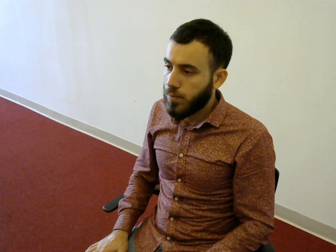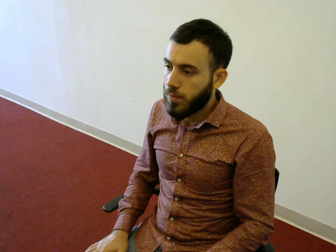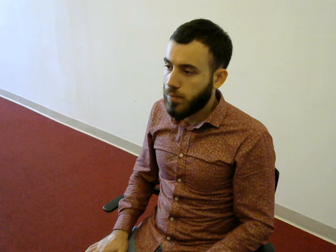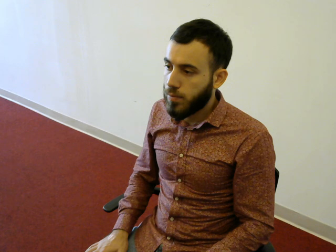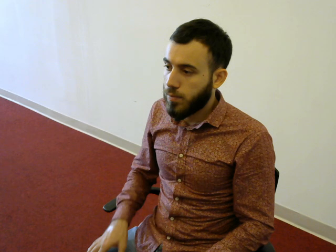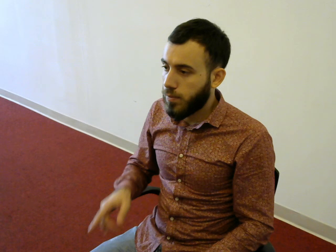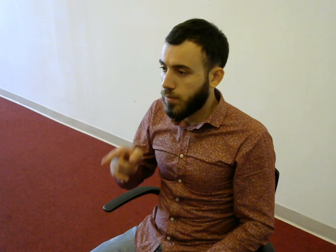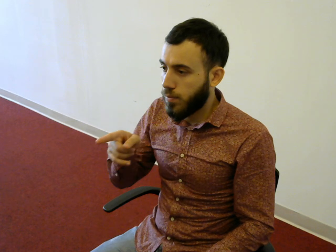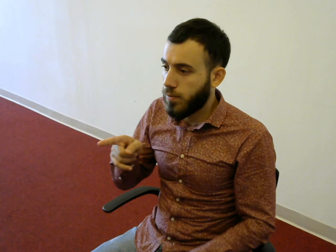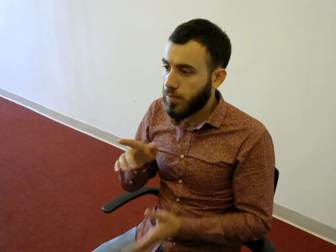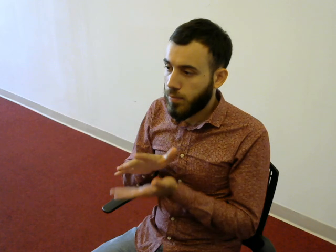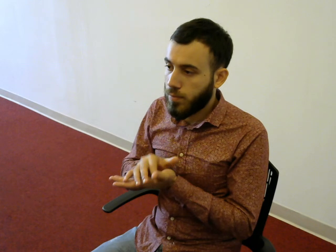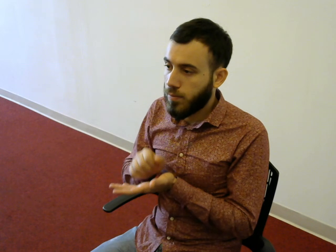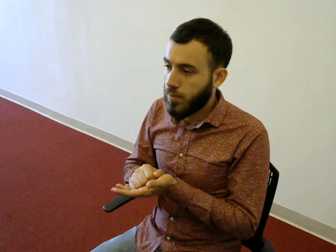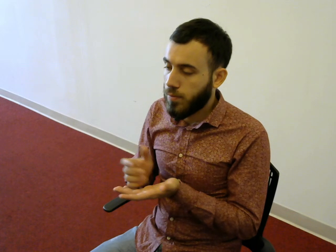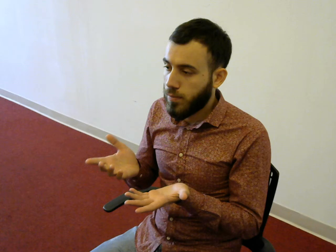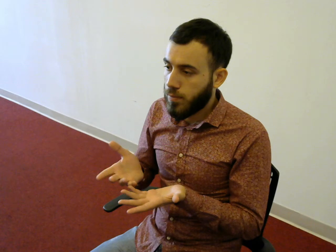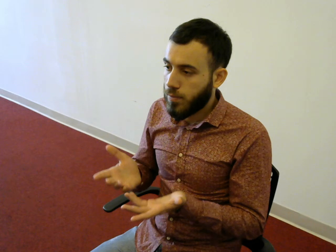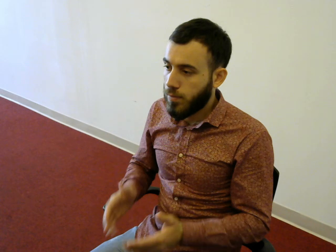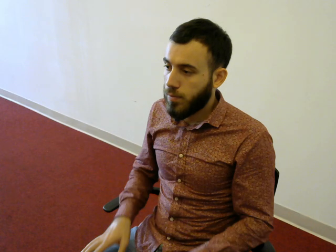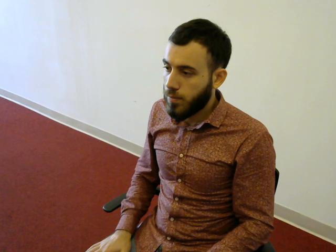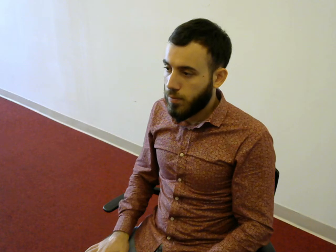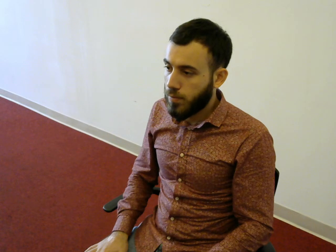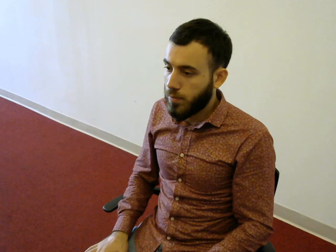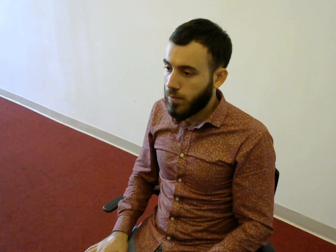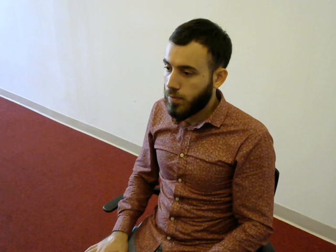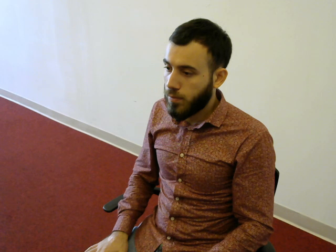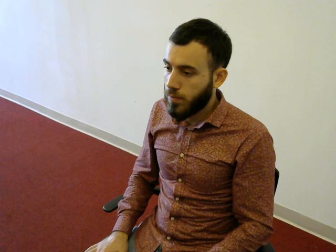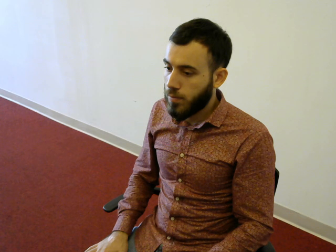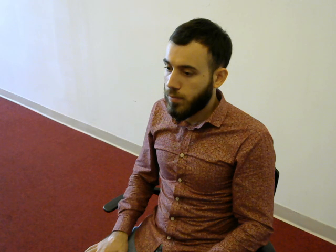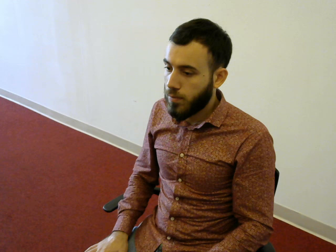Sənin ləqəbin nədir?